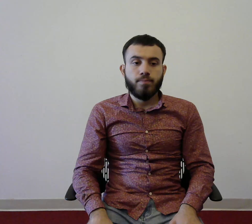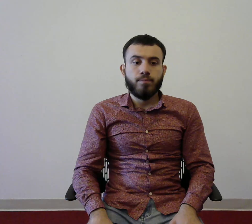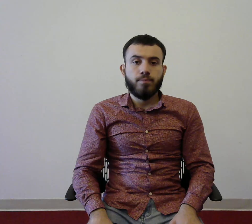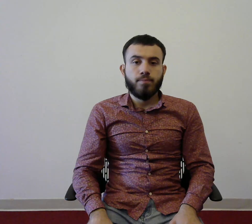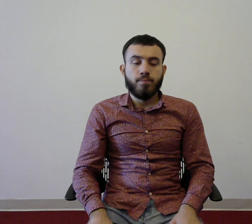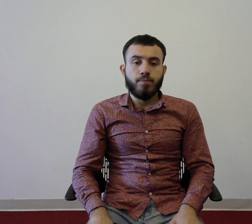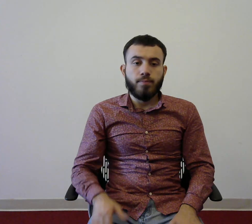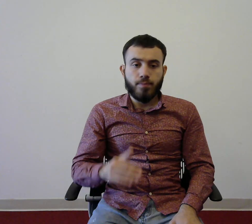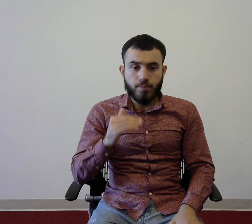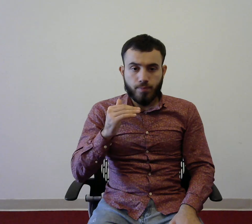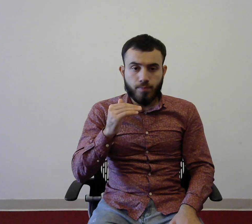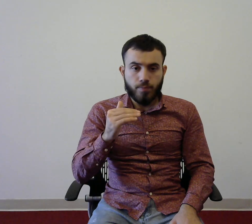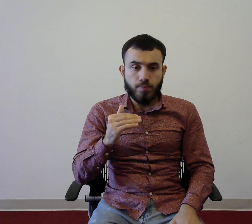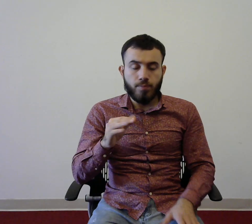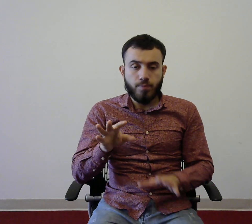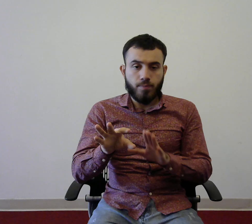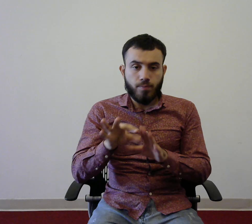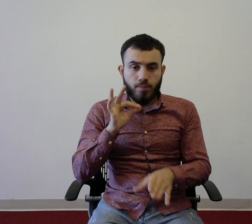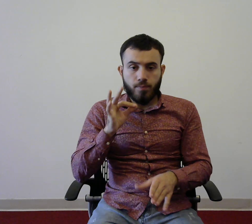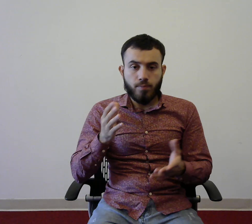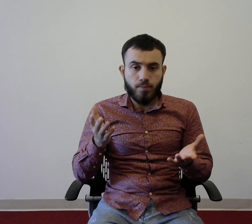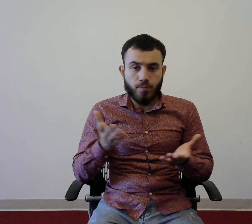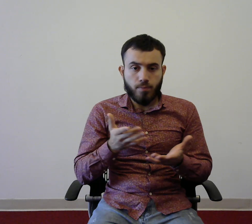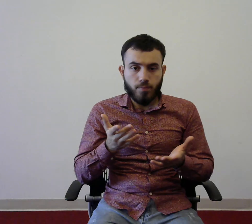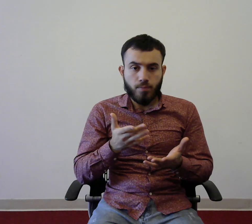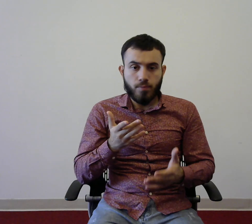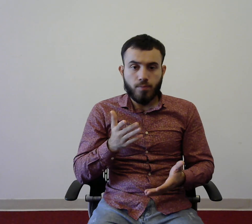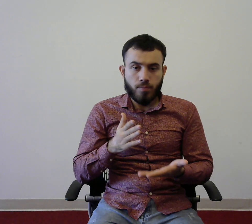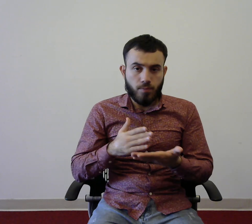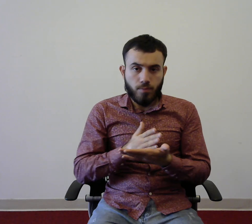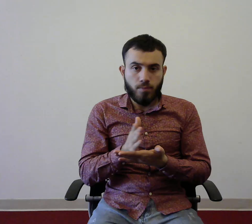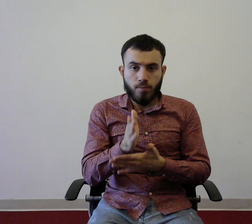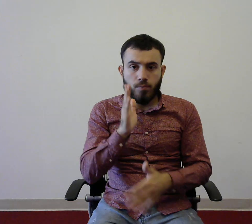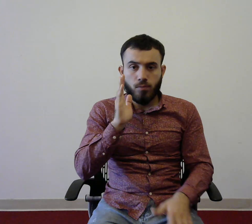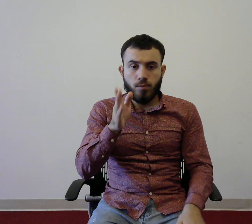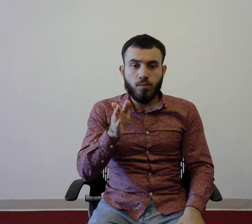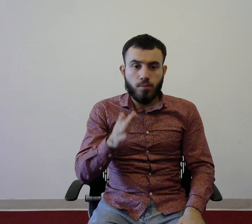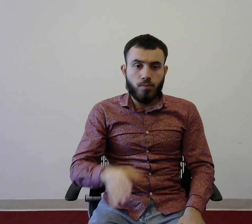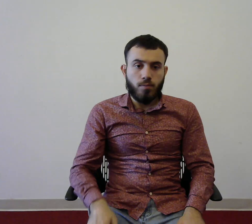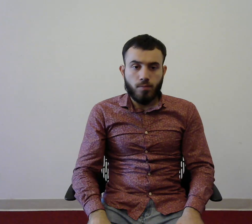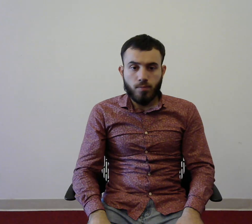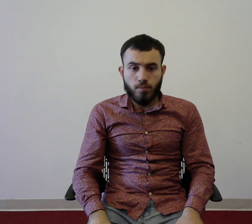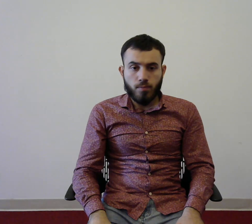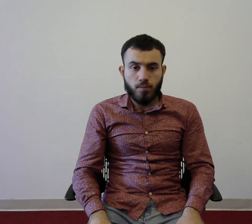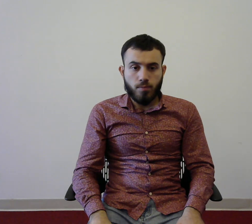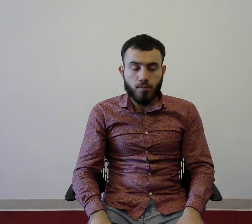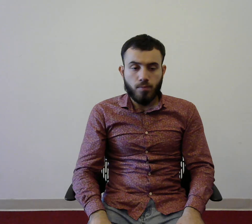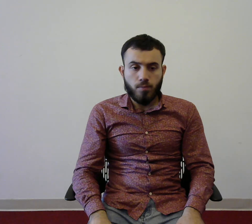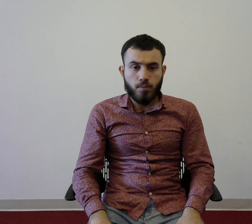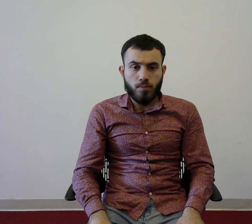Sizin seçiminiz hansı istiqamətdə olacaq?